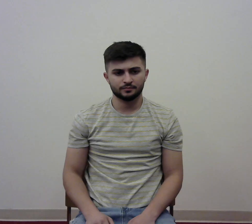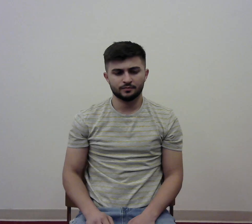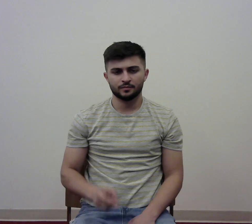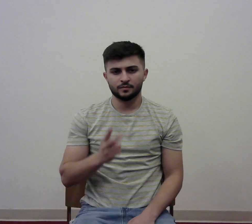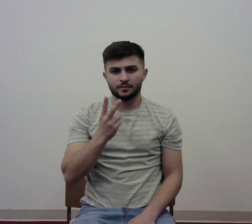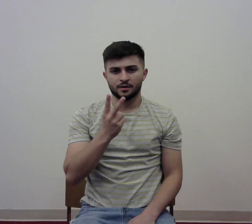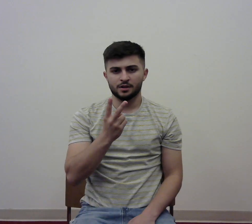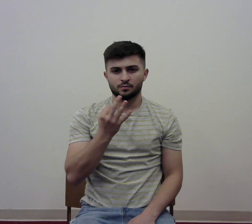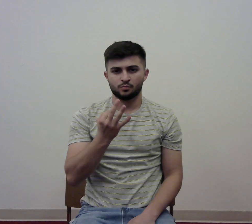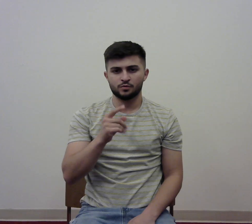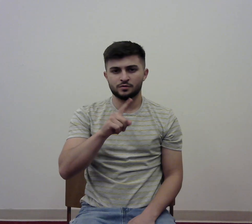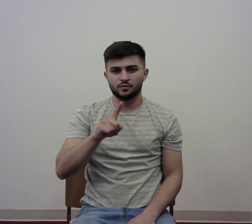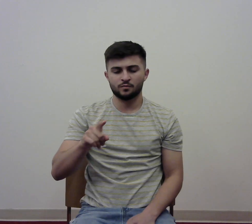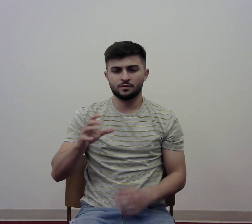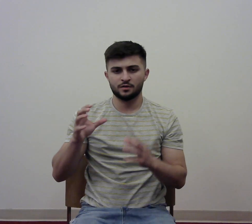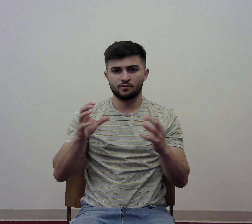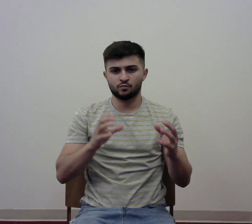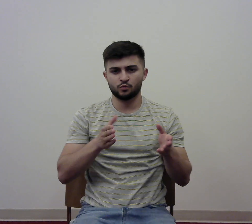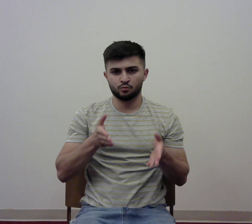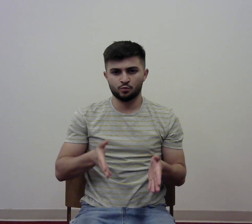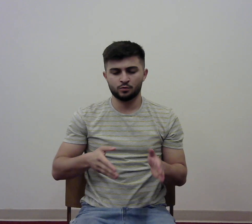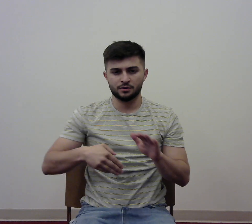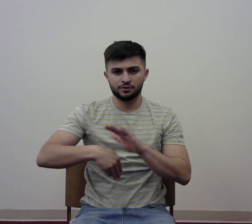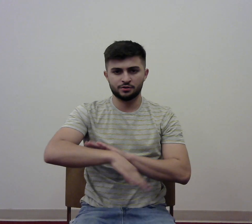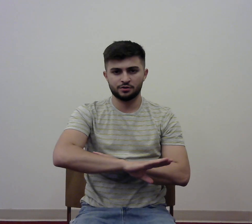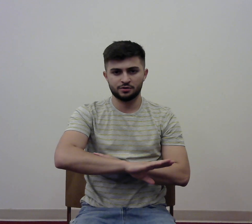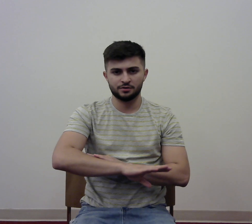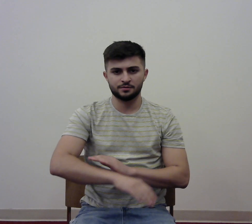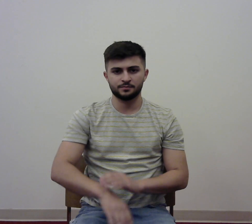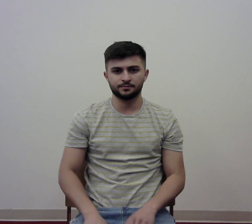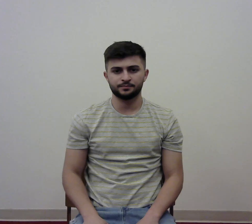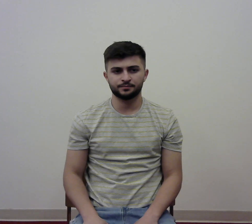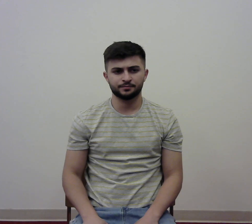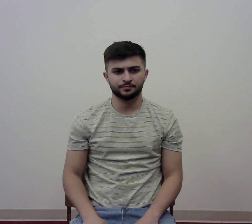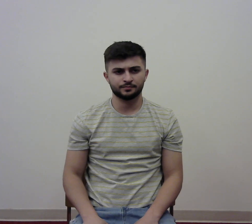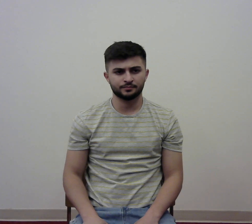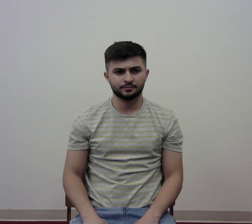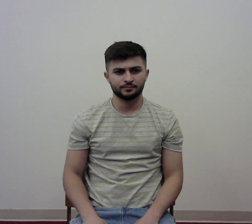23 saylı avtobus burdan keçir?